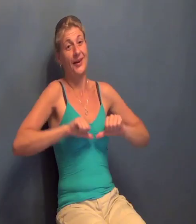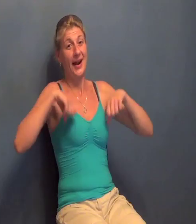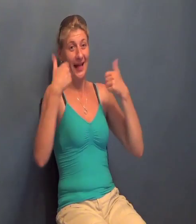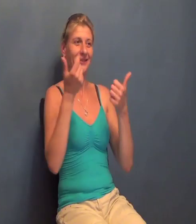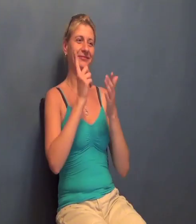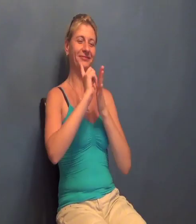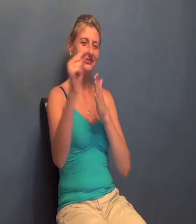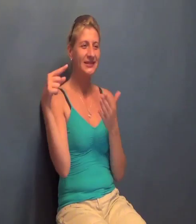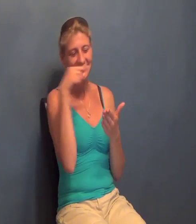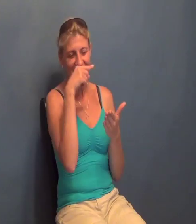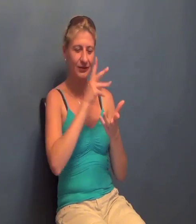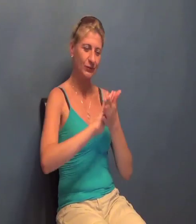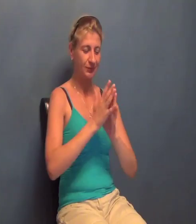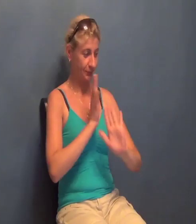Myje zęby, szykuje się.